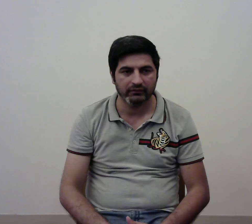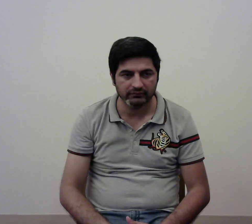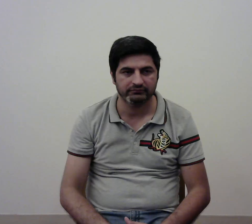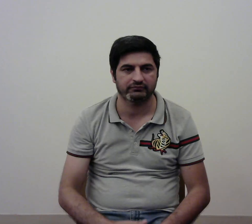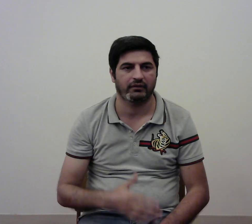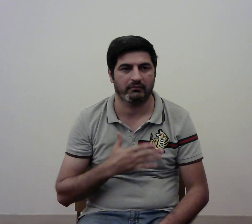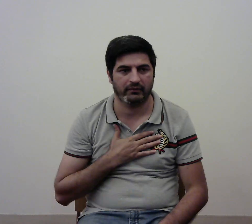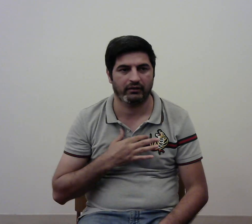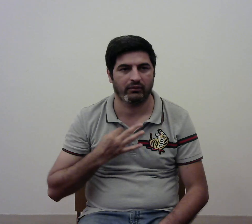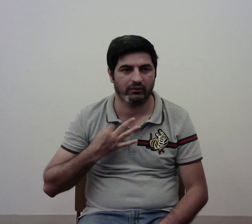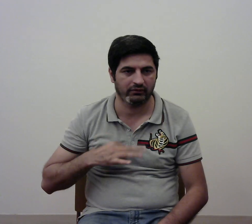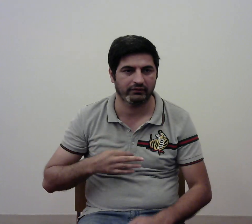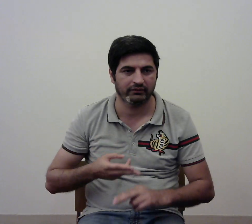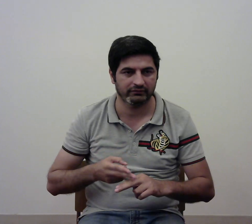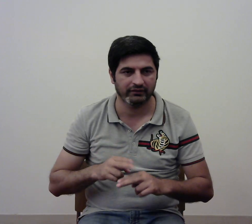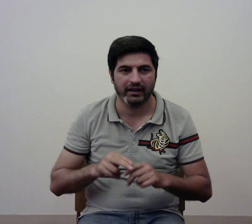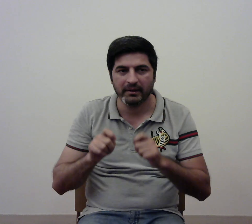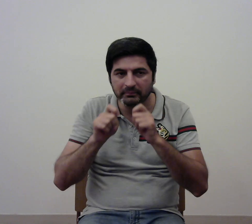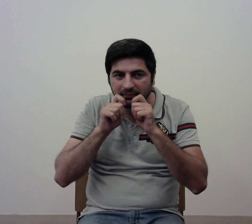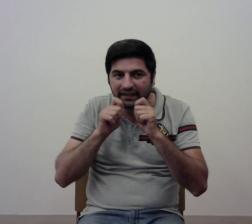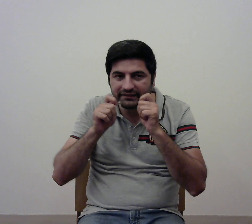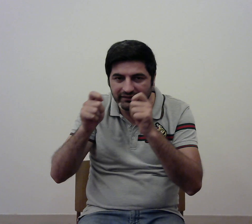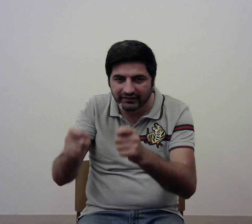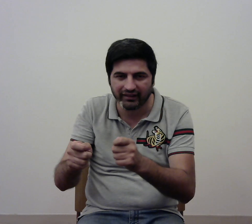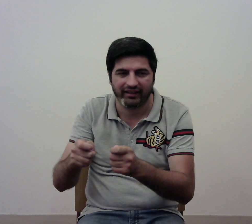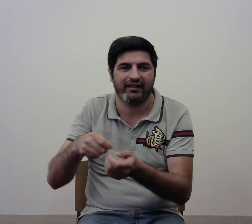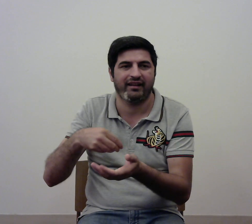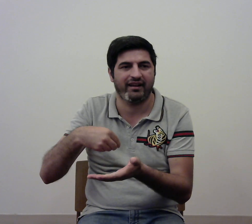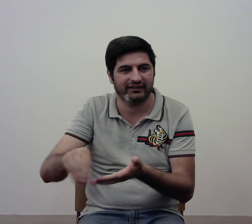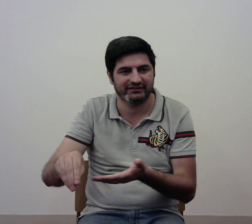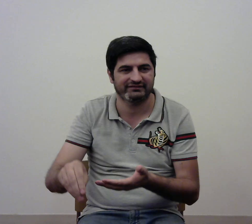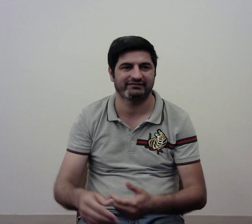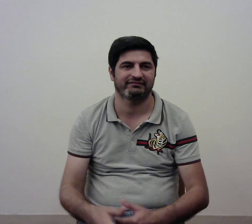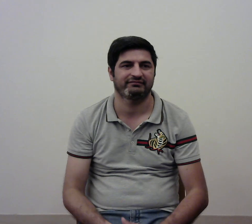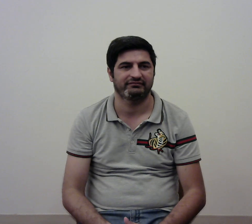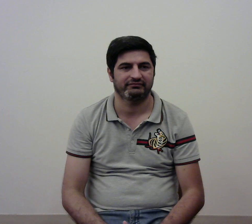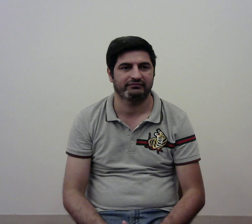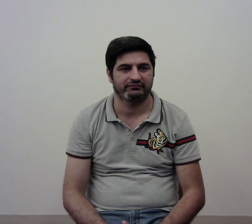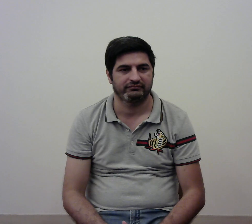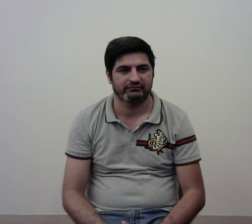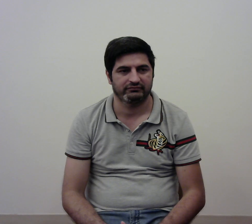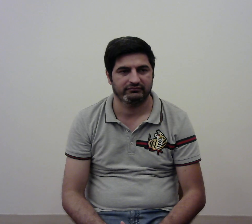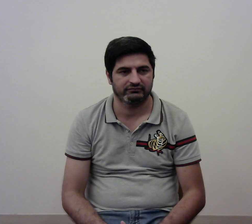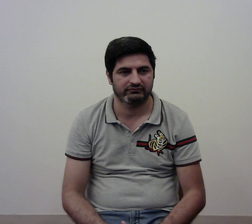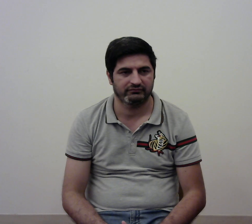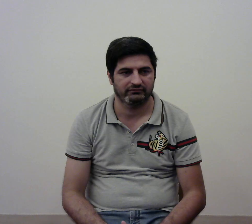Mən oğlum üçün hədiyyə almışam